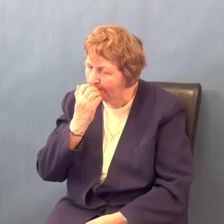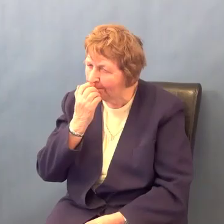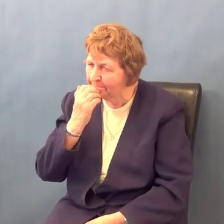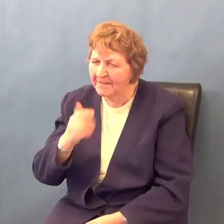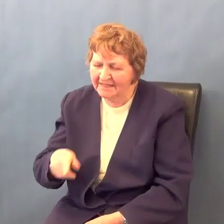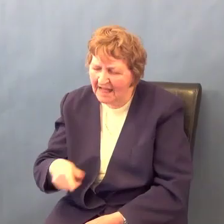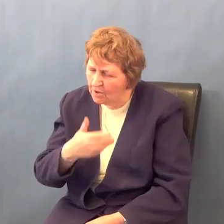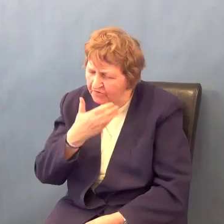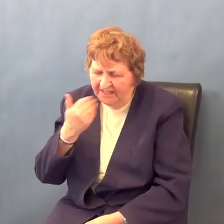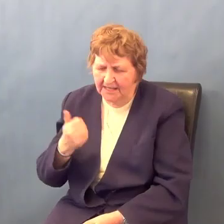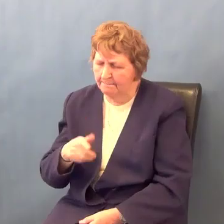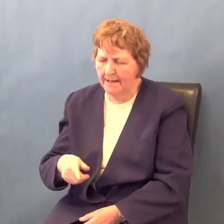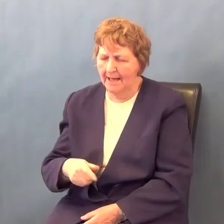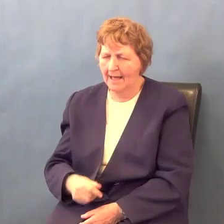Tego nie ma.